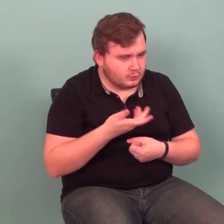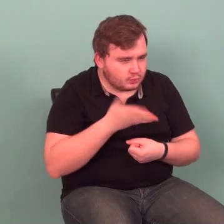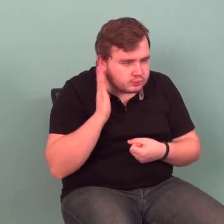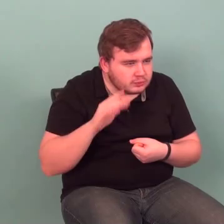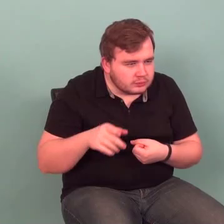Nie ma kosza.